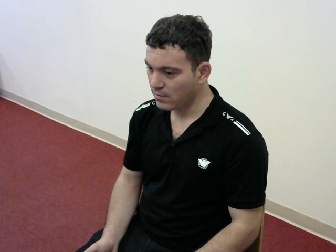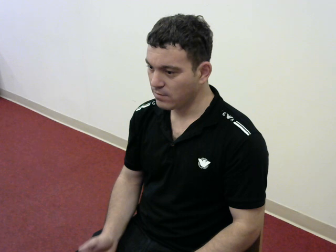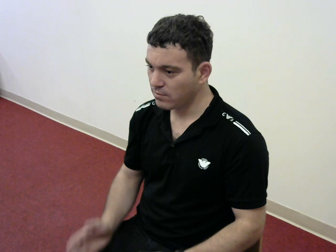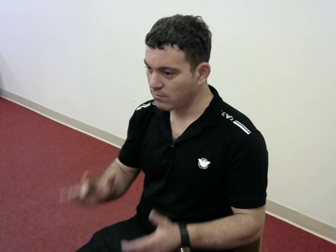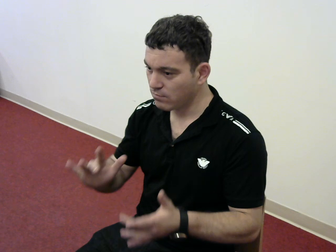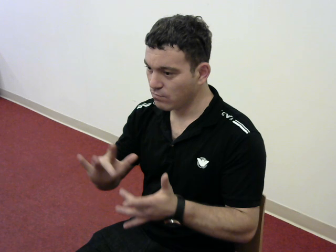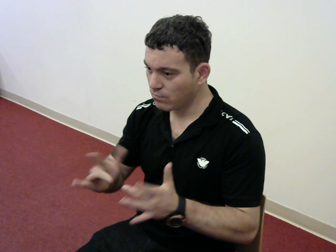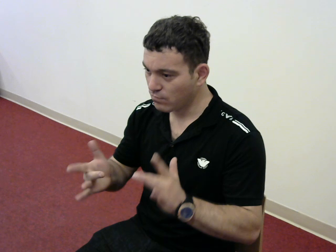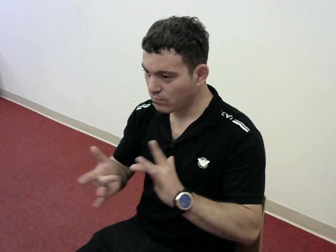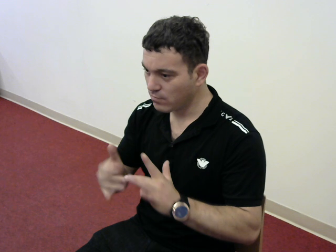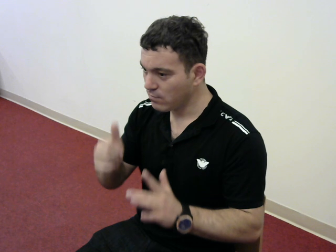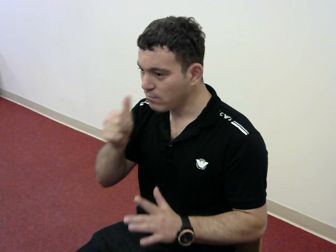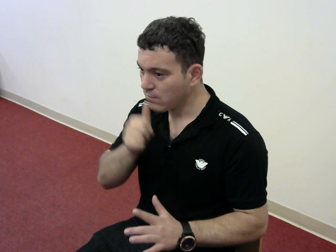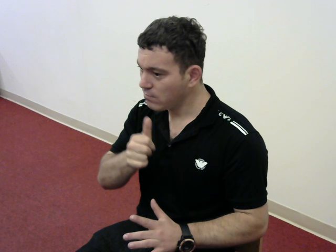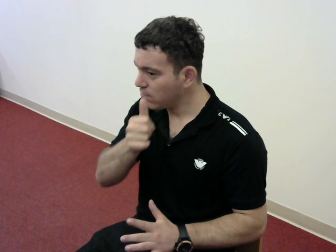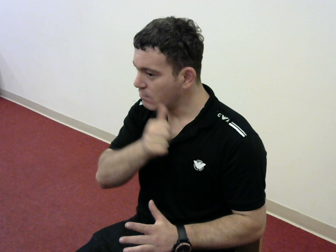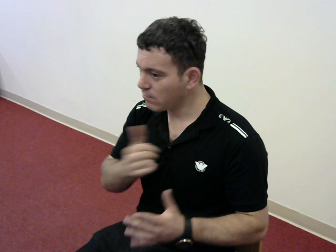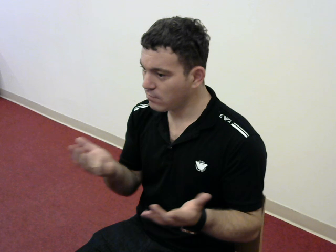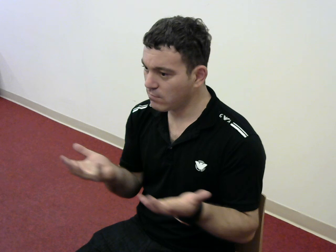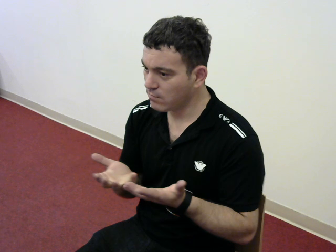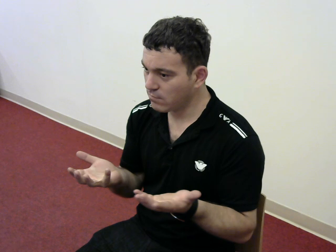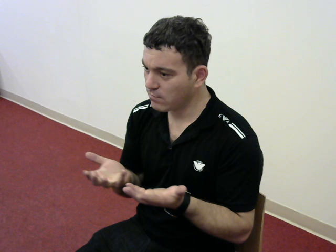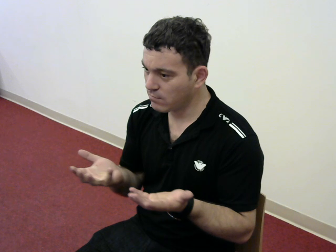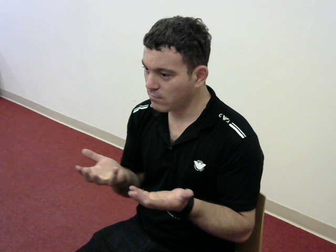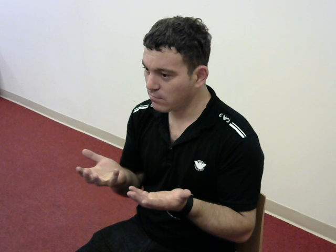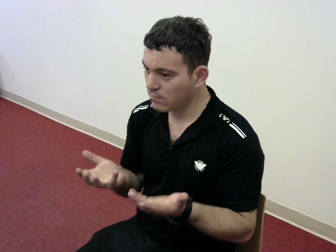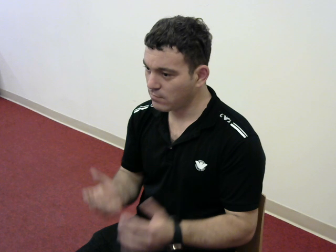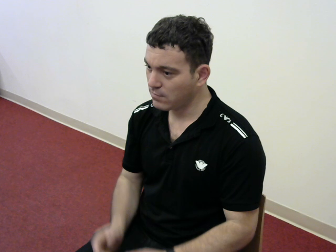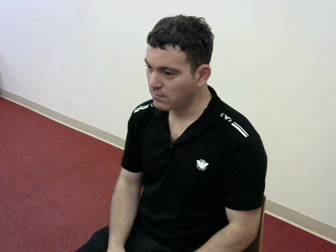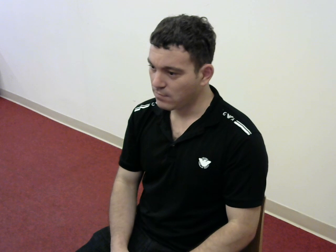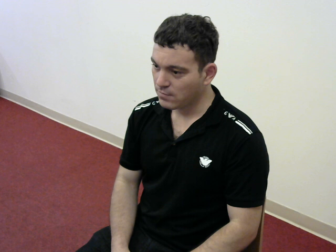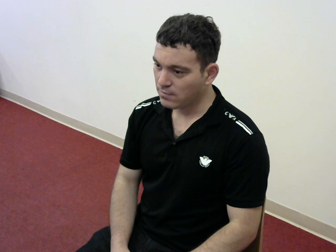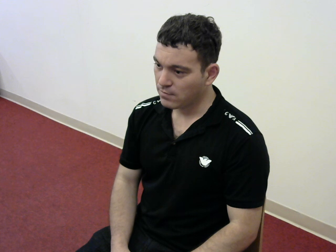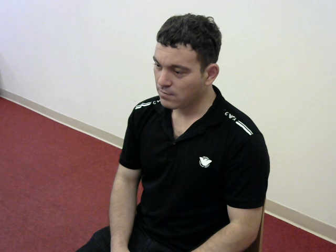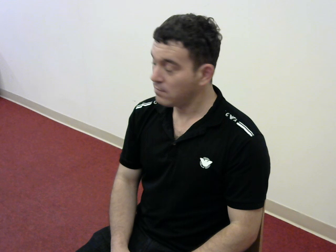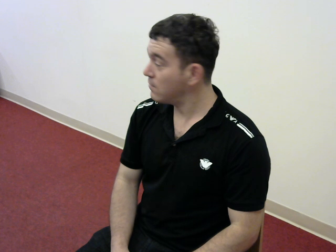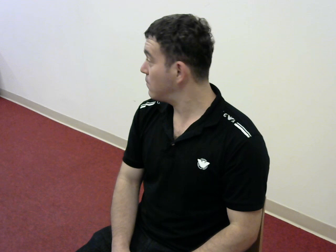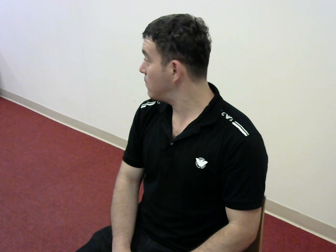WiFi-ın parolu nədir?